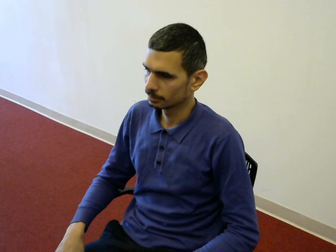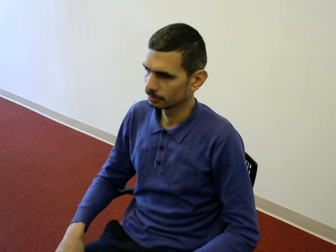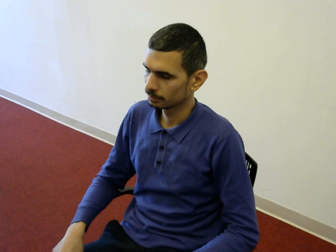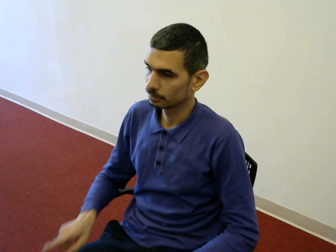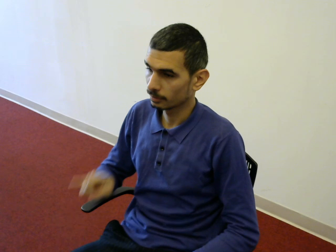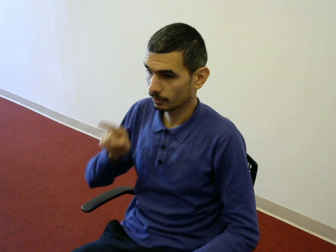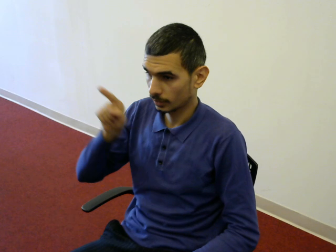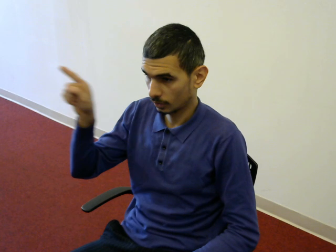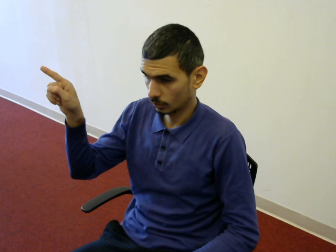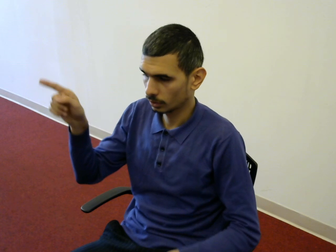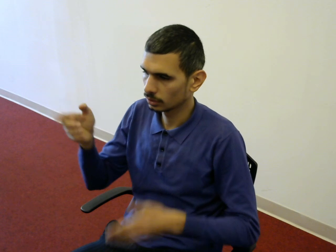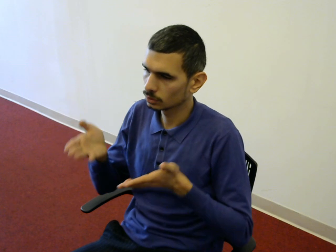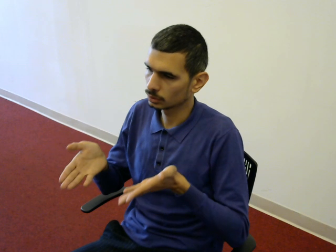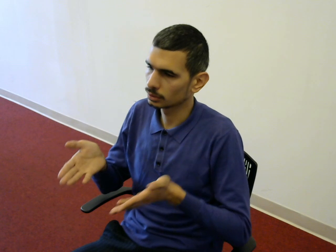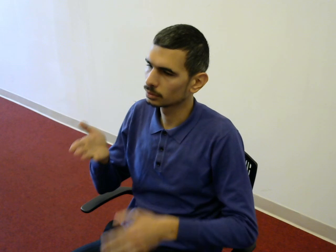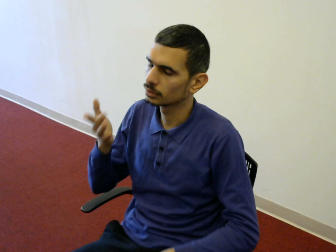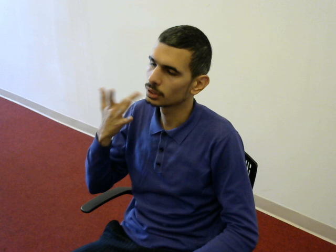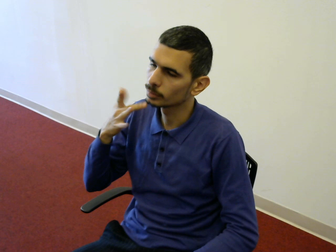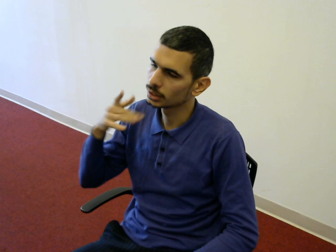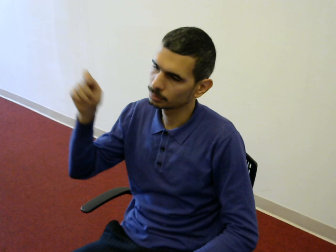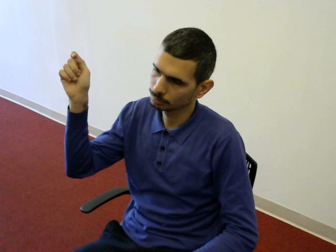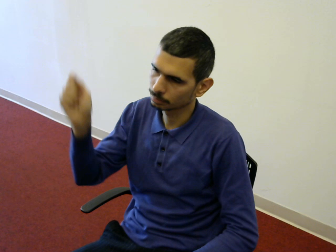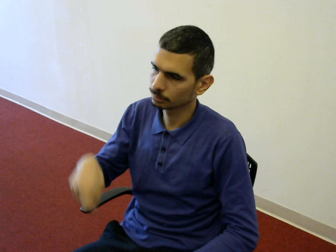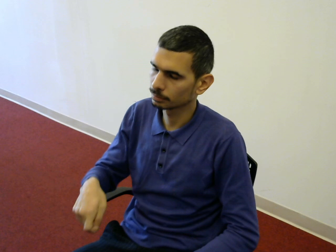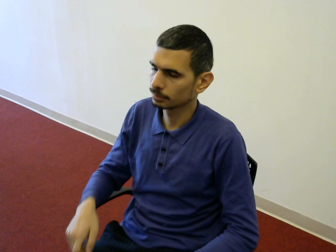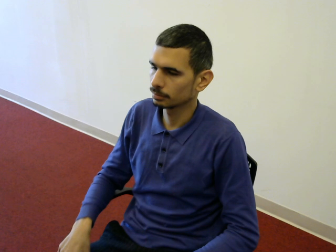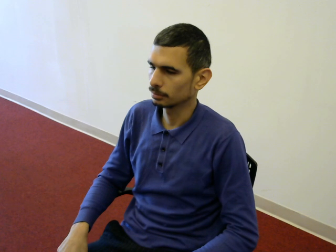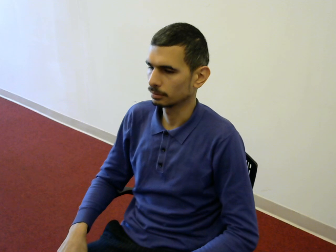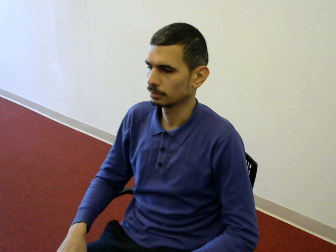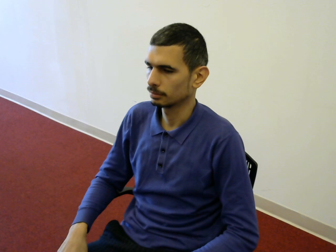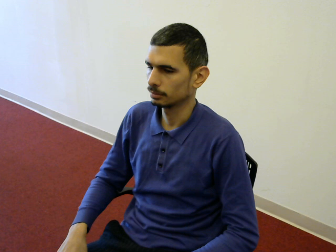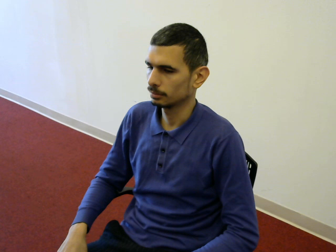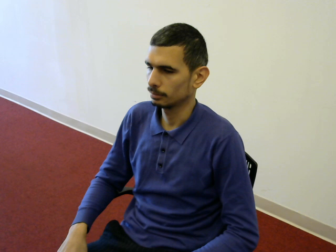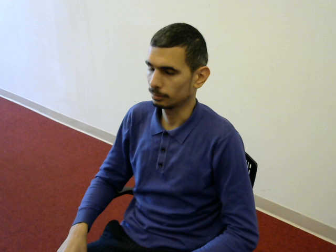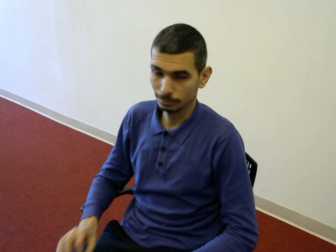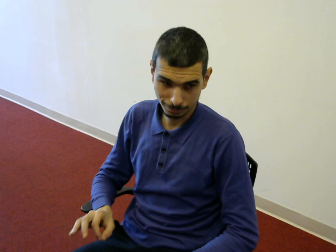O bura Amerikadan gəlib